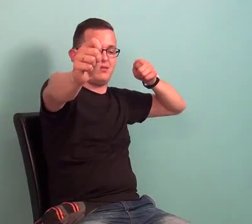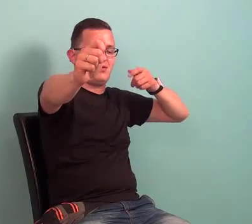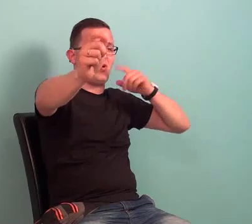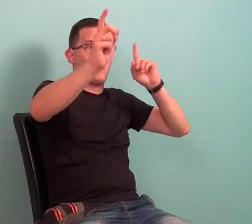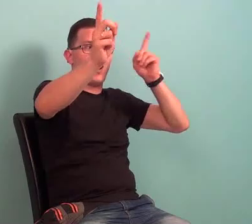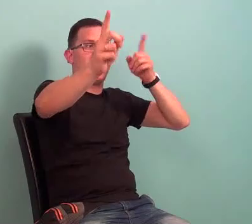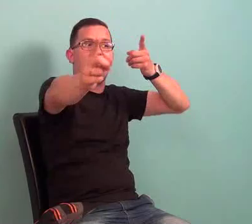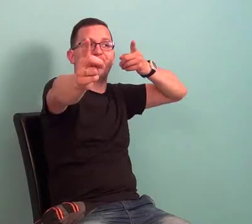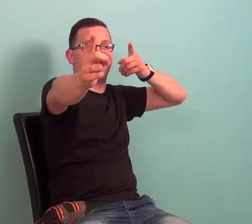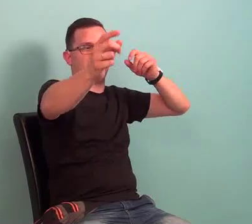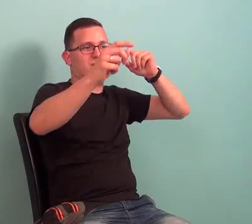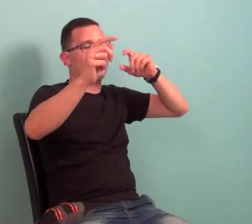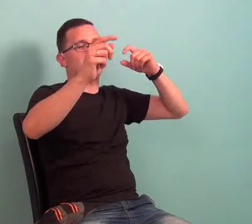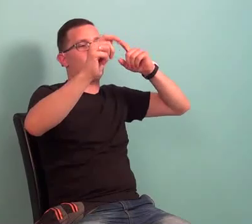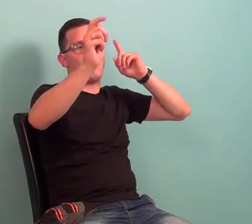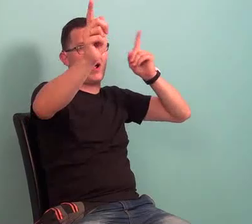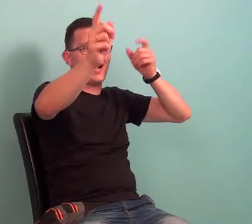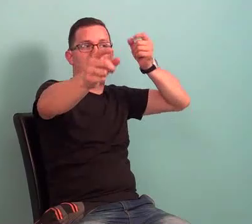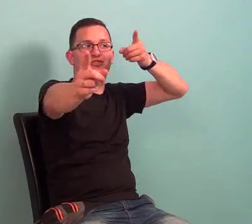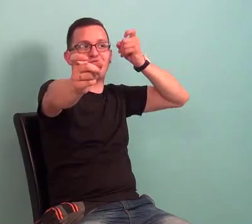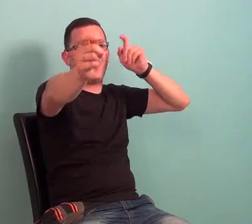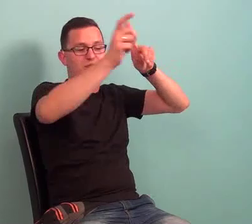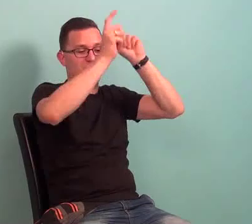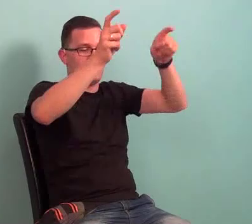Uwaga, strzela z łuku.